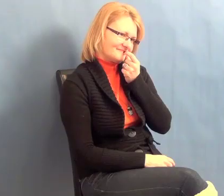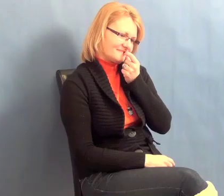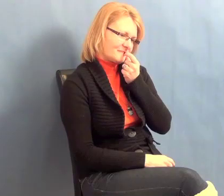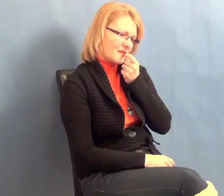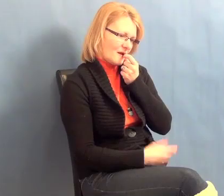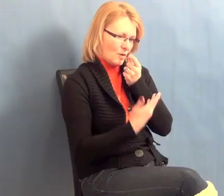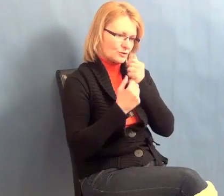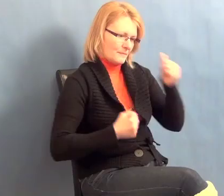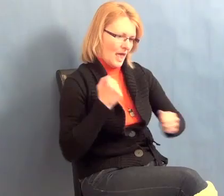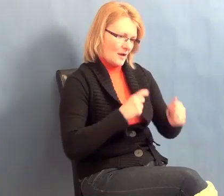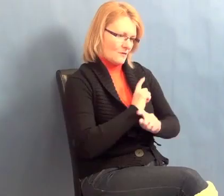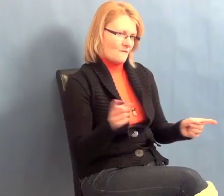Może to biegać nie wolno ?